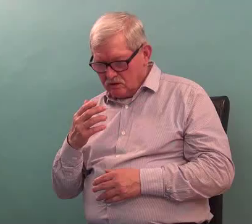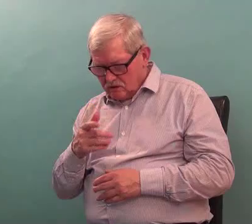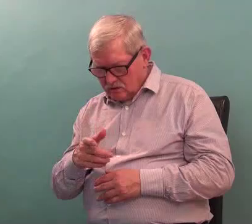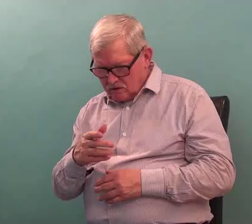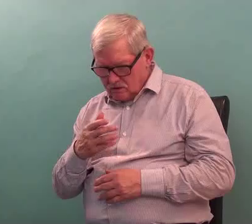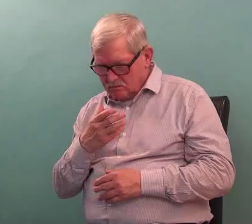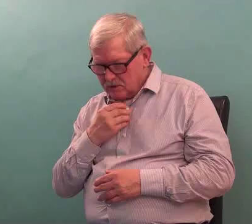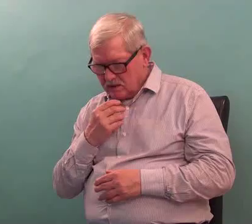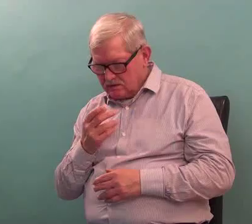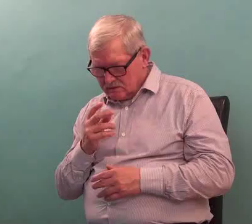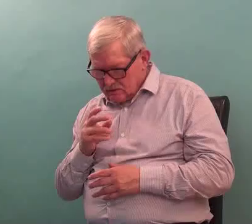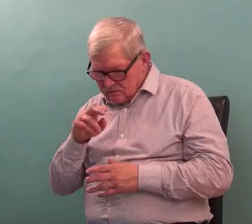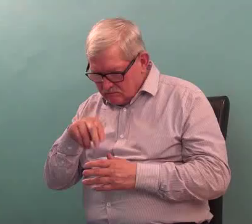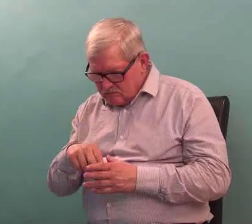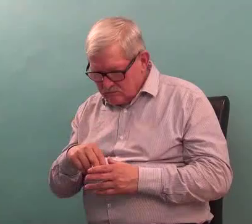Pies zagląda do słoja.